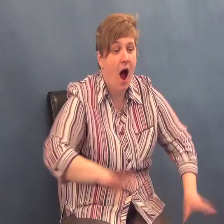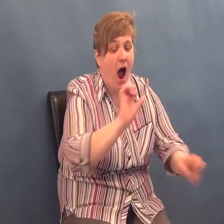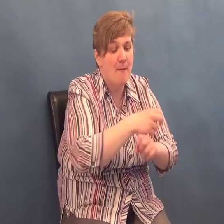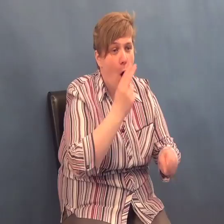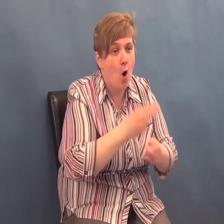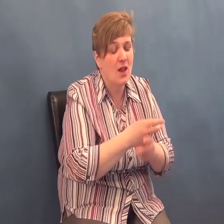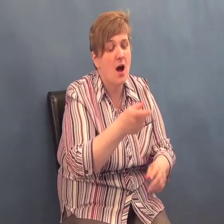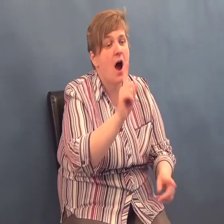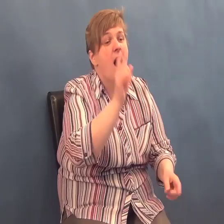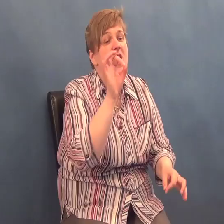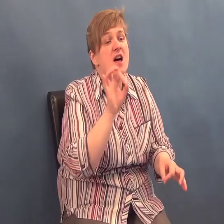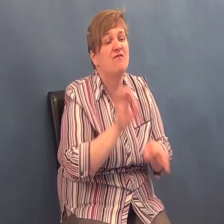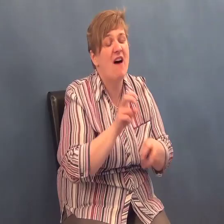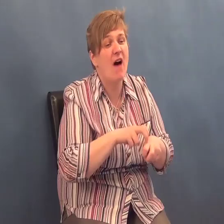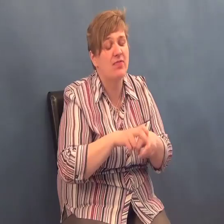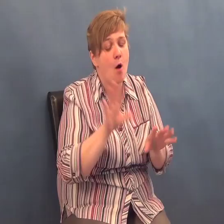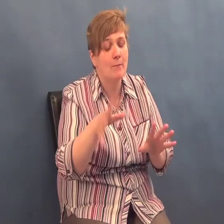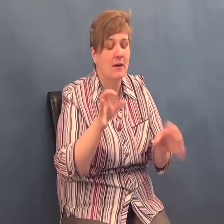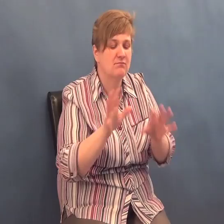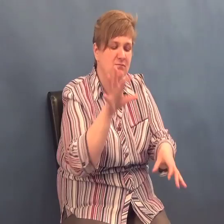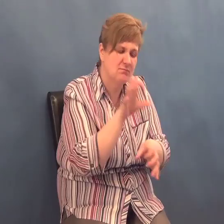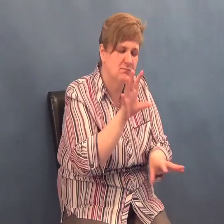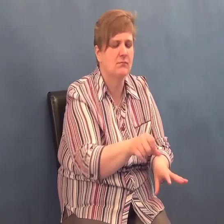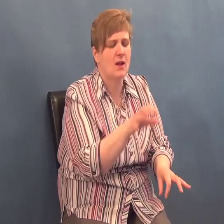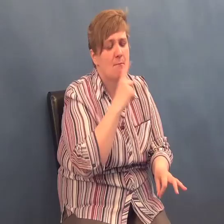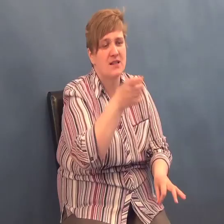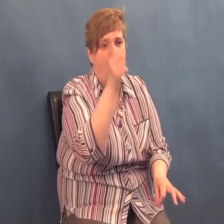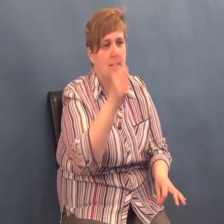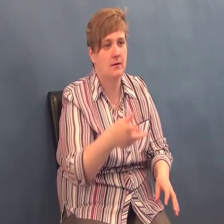Albo jest chory, może weterynarz, który się nim zajmował powiedział, że jest zakaz.